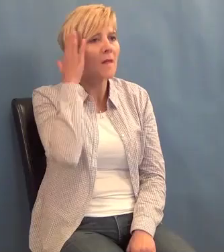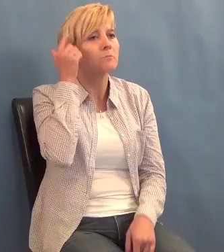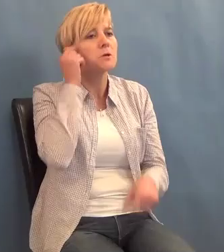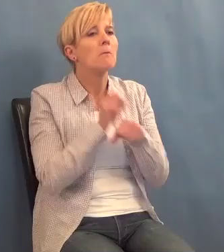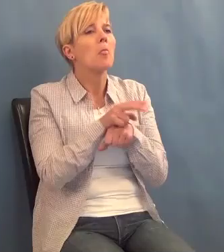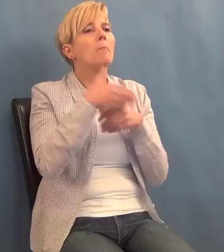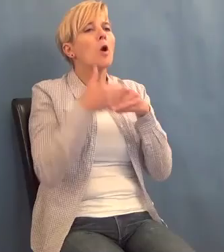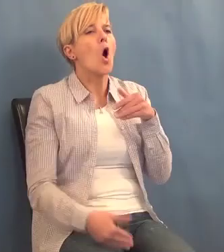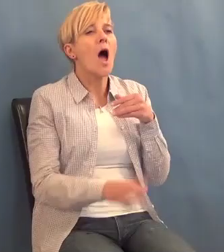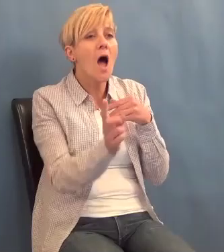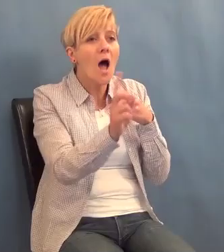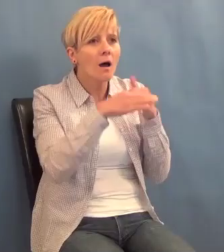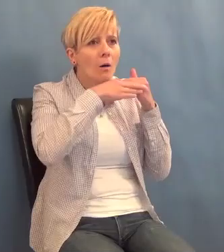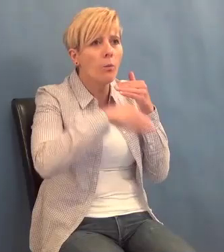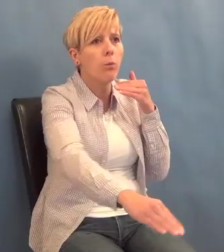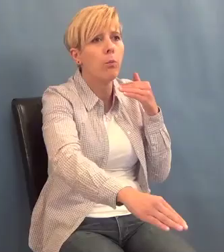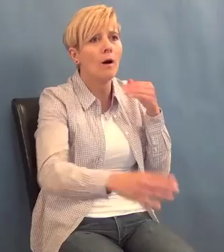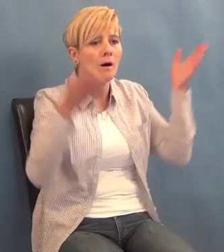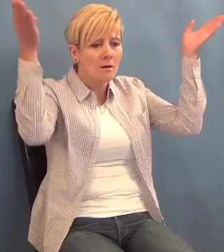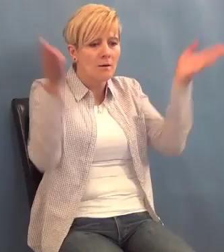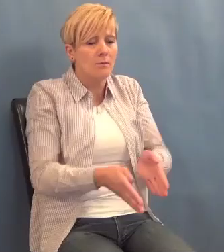Wiesz, myślisz, że jak wyskoczysz to rów idzie pionowo w dół, a tak nie jest, jest stromo.